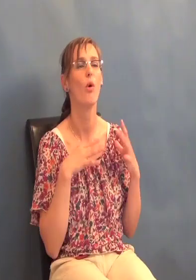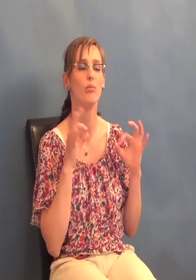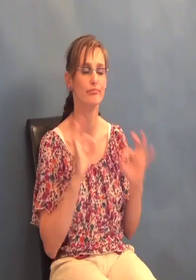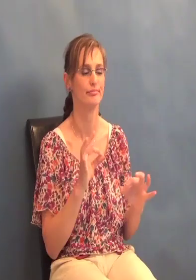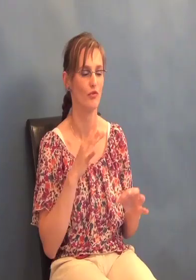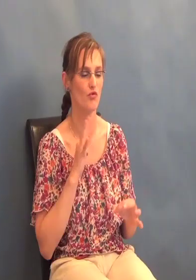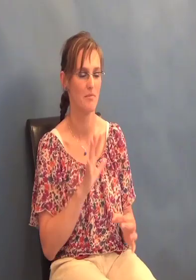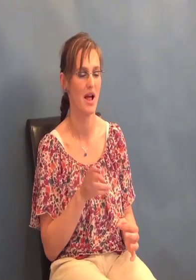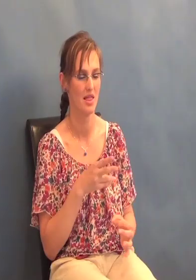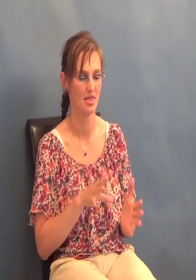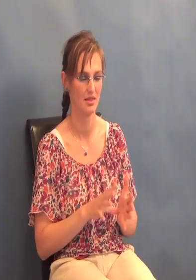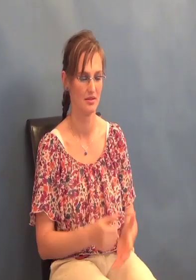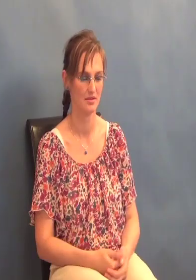Pasujący, wolny termin kiedy masz?